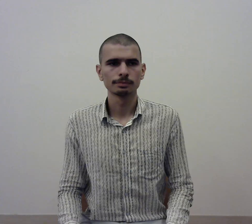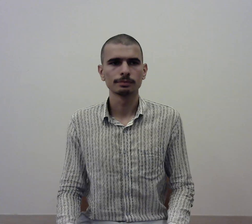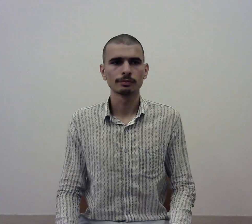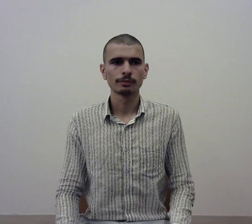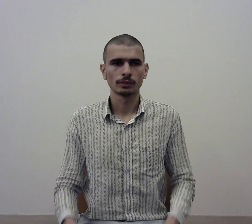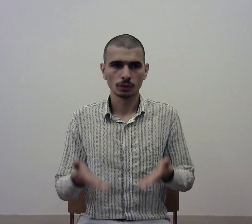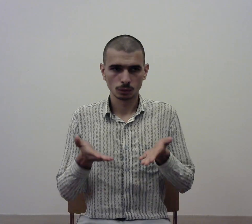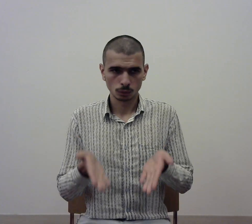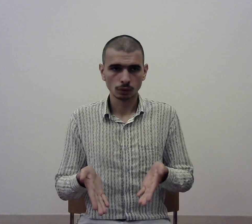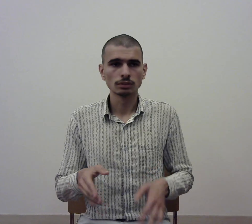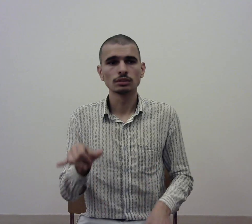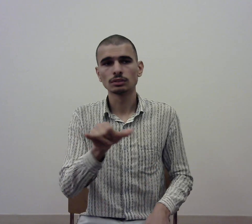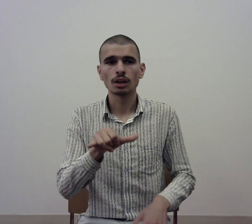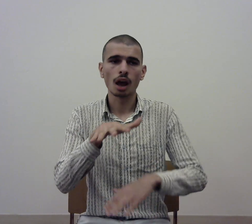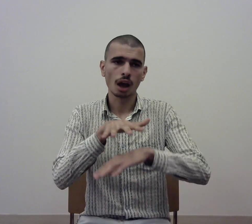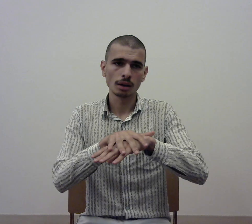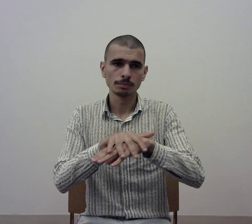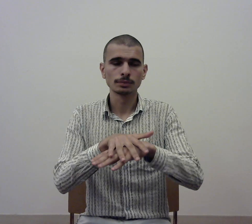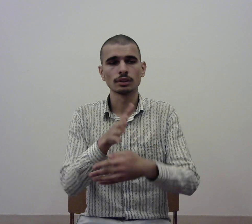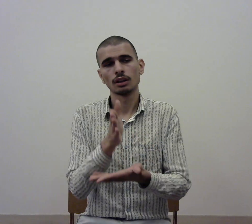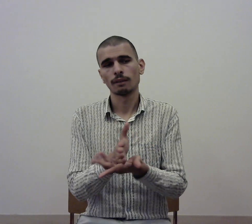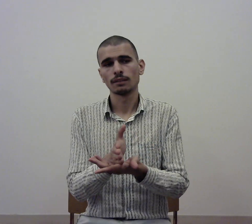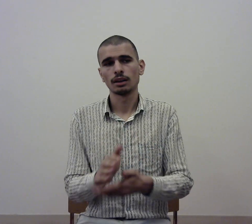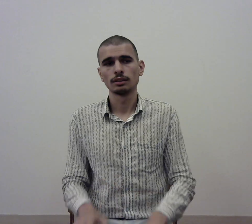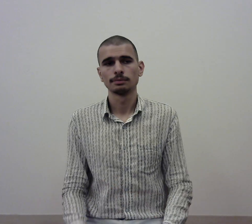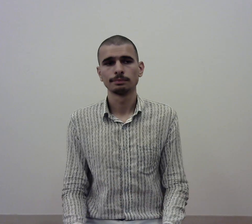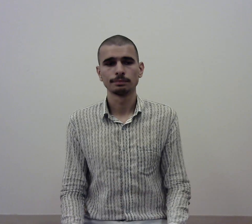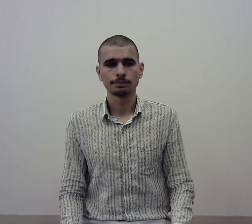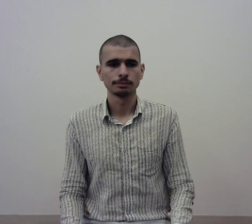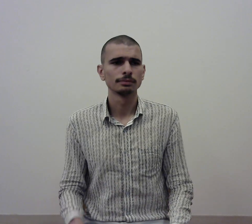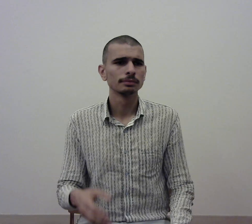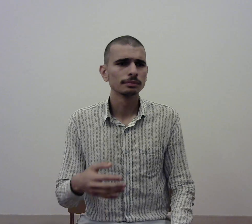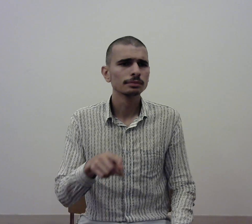Burda harda bank var?